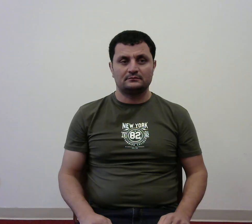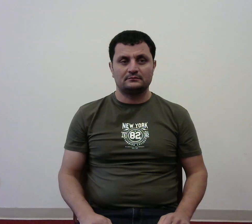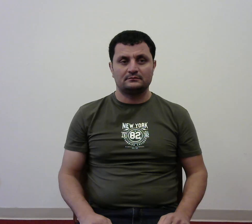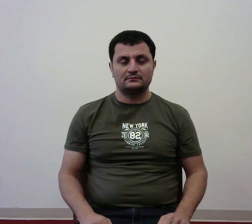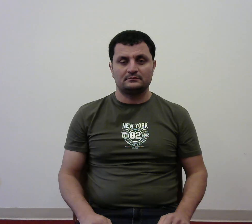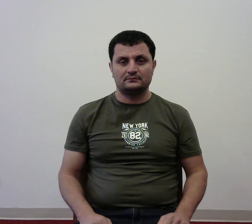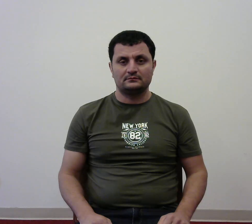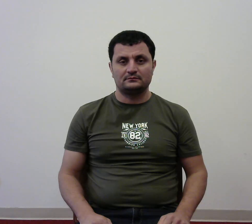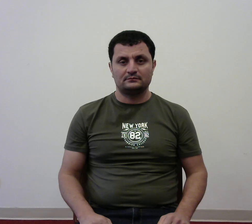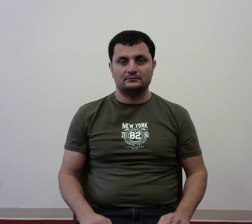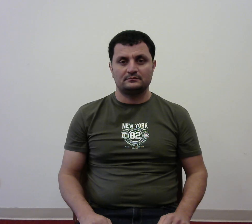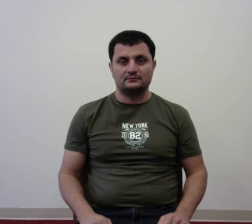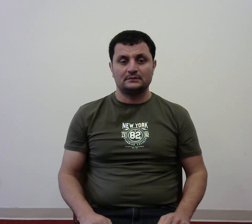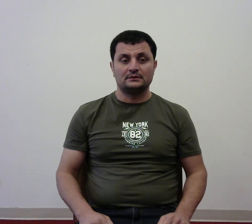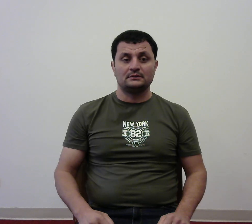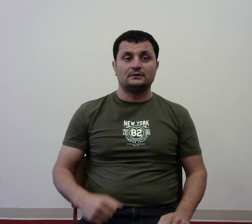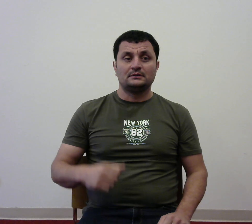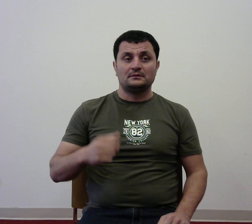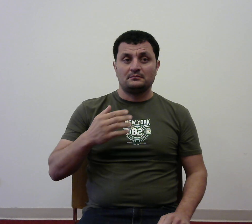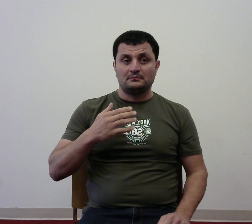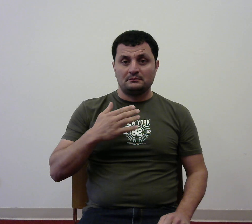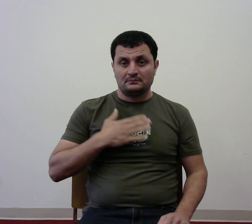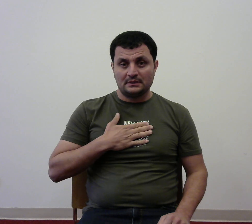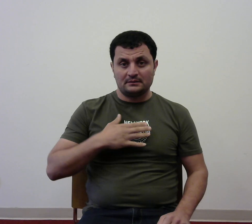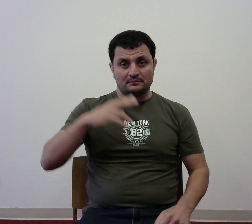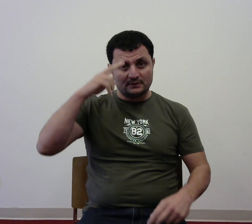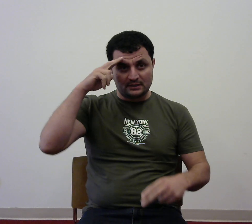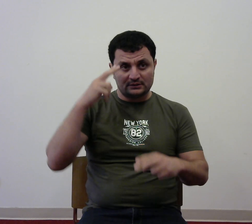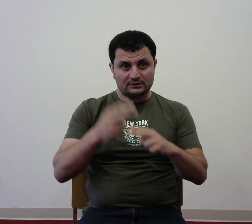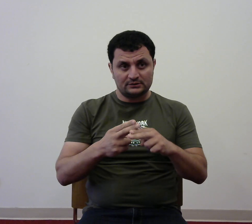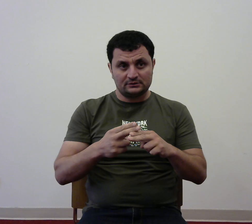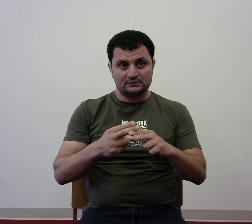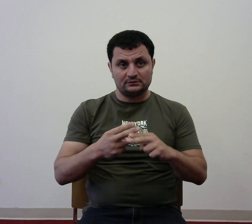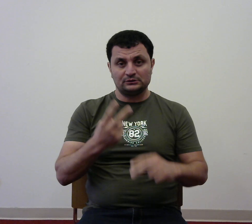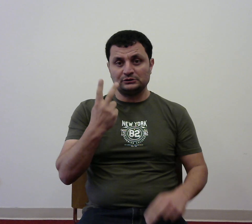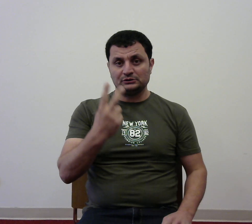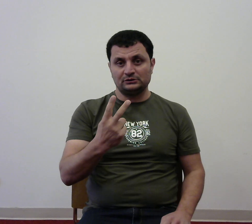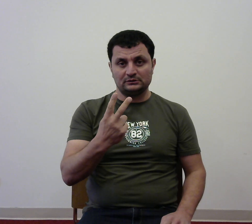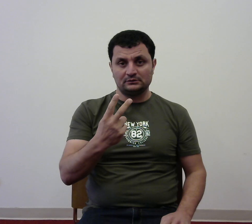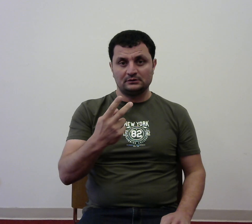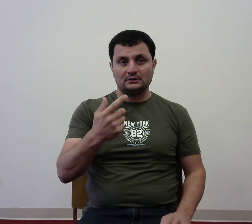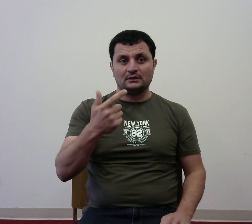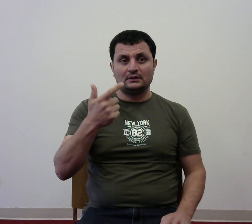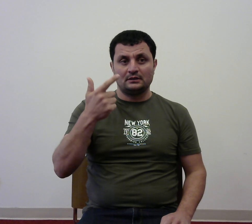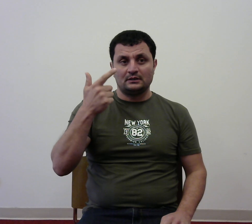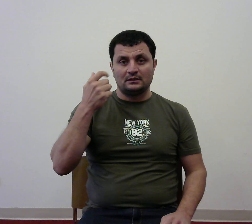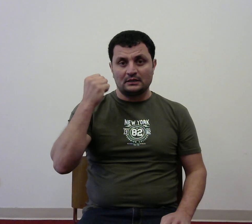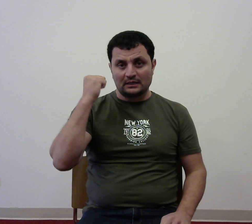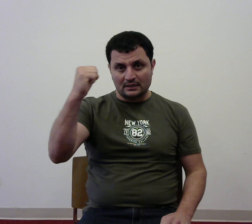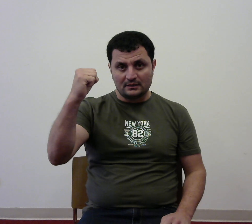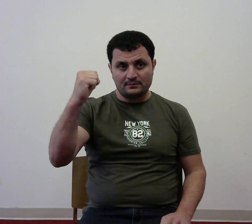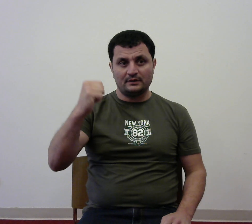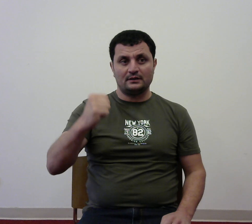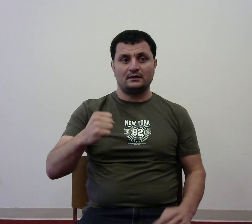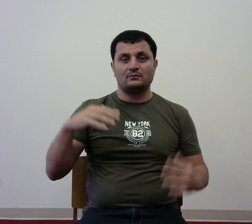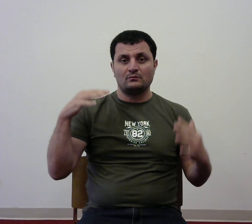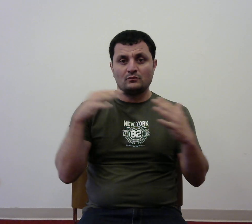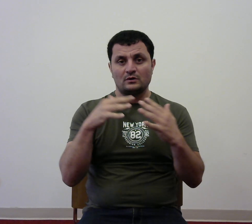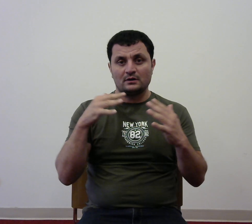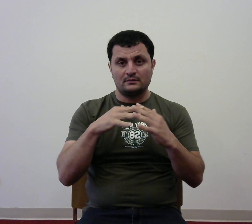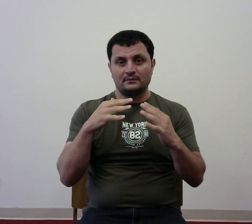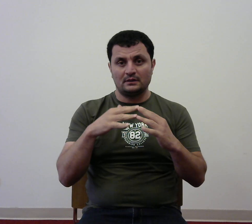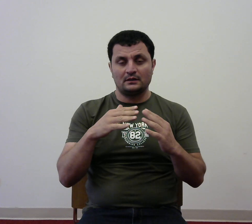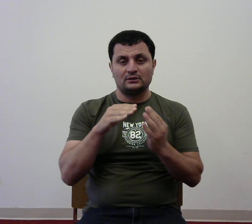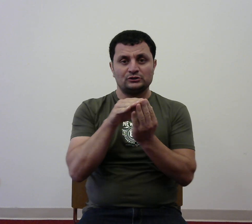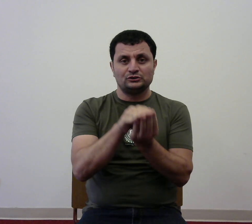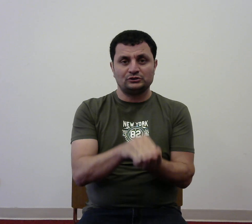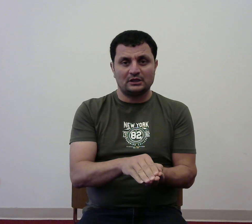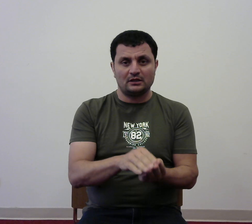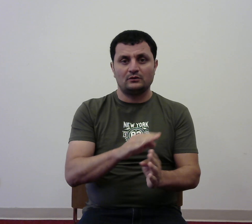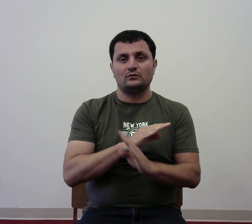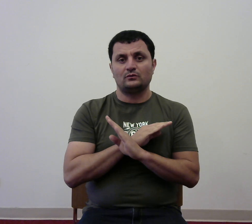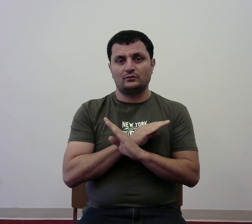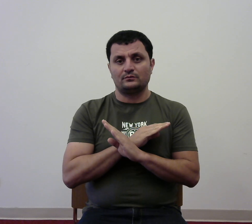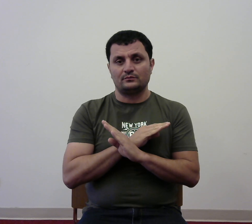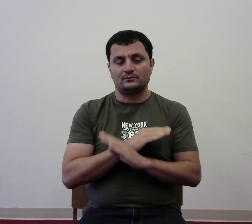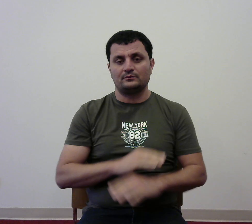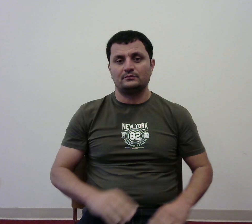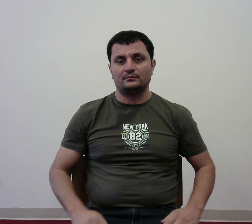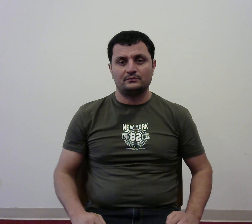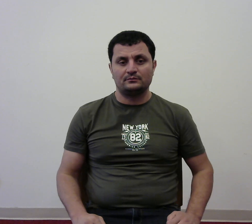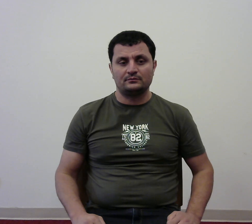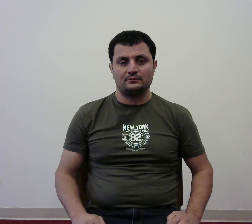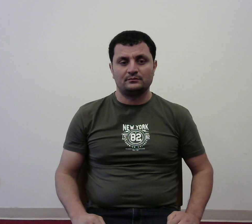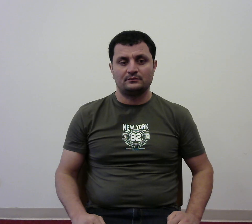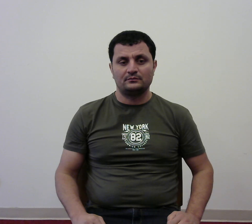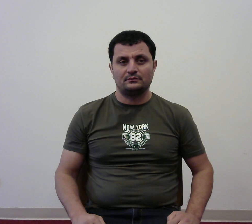Mənim qardaşım 2-ci Qarabağ müharibəsində şəhid olub